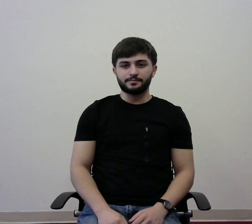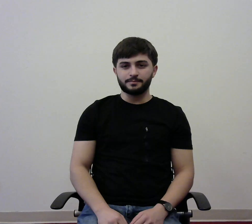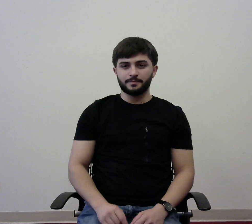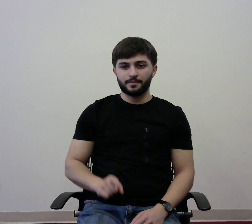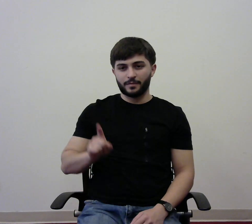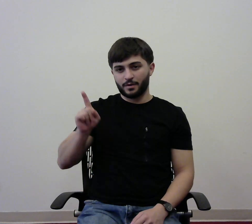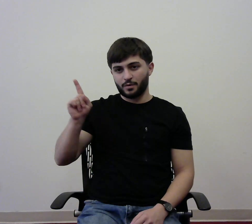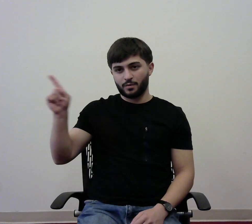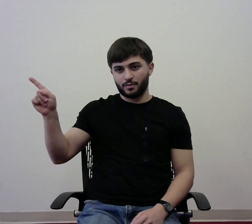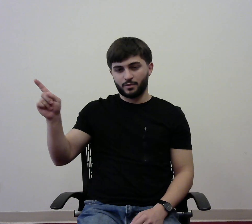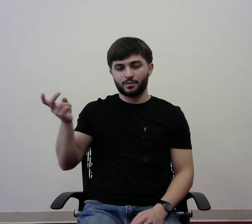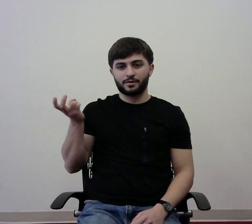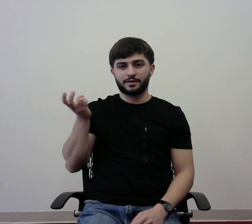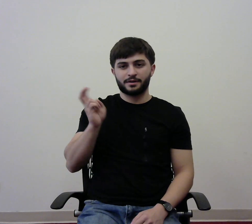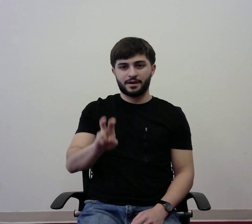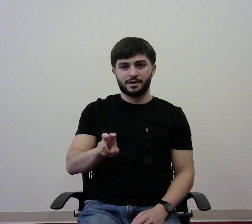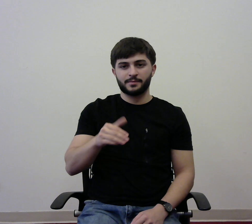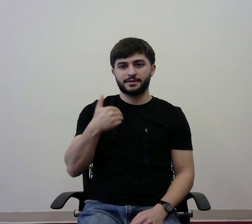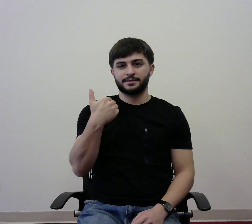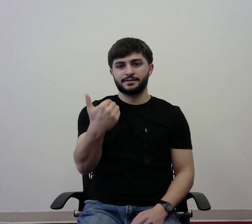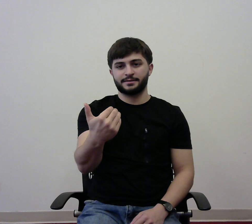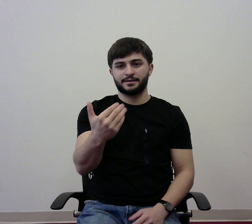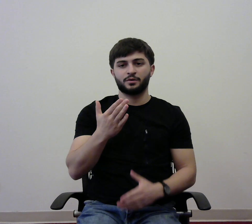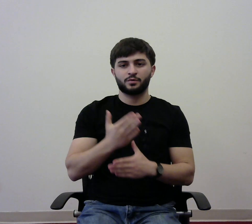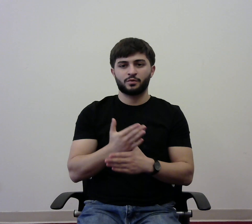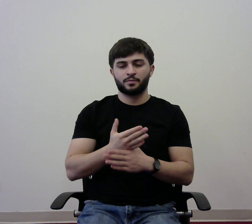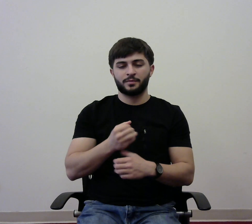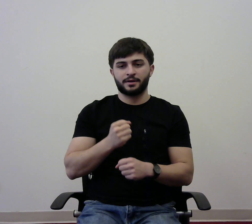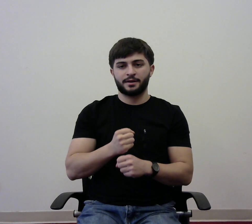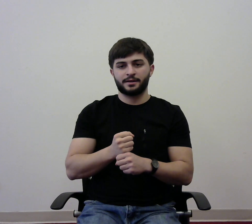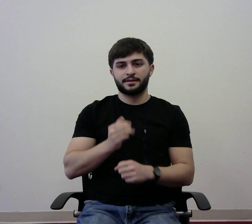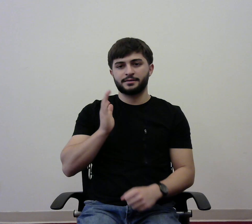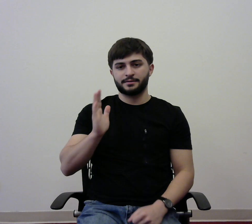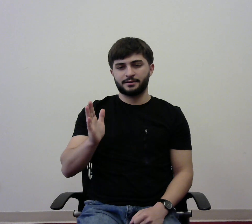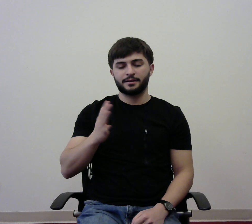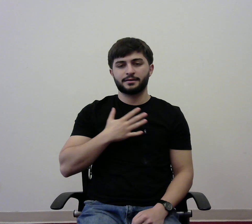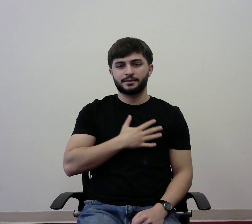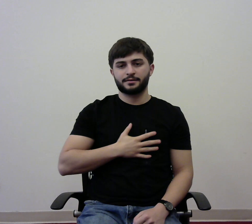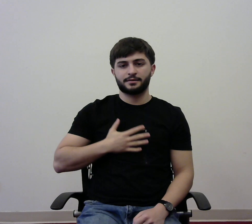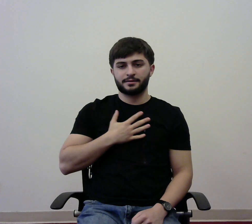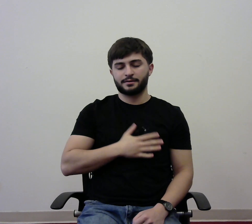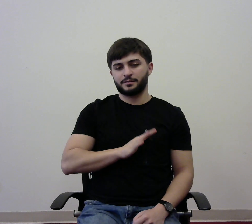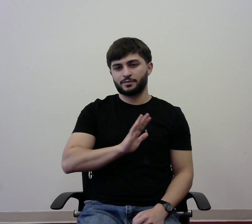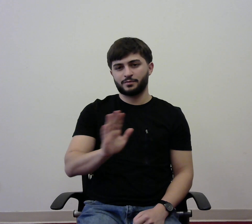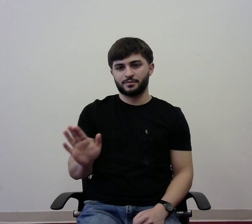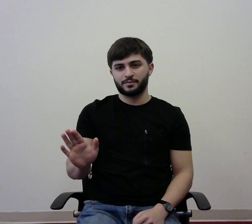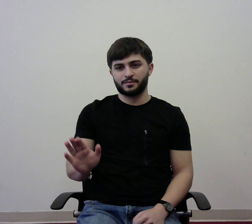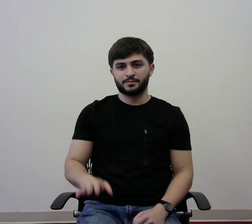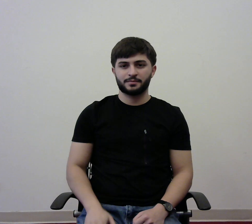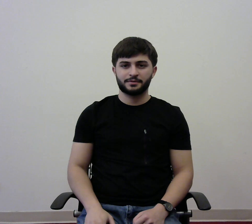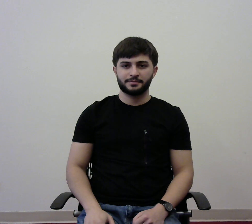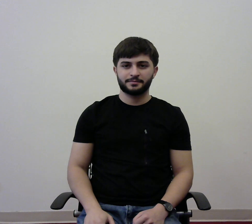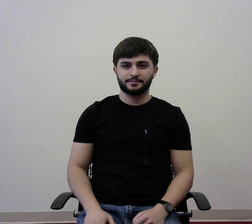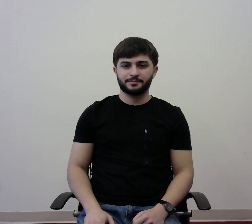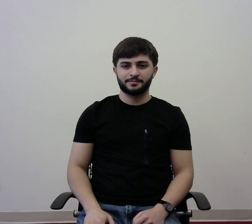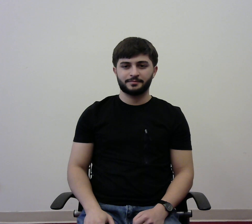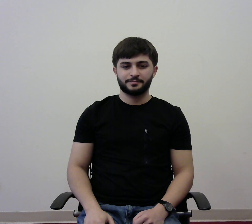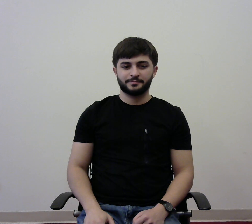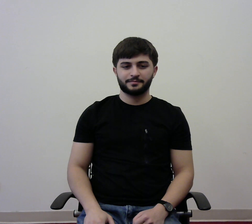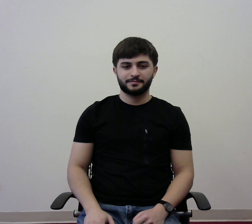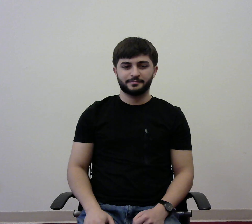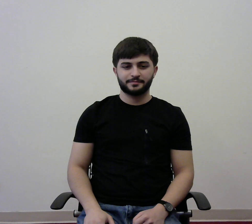O gəlib sizə kömək edəcək, narahat olmayın